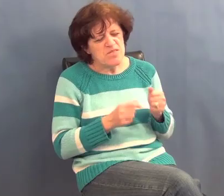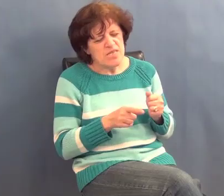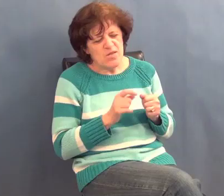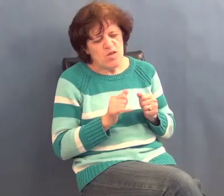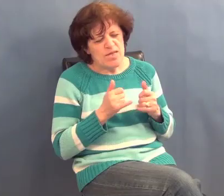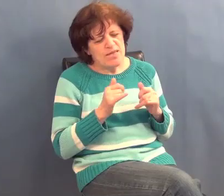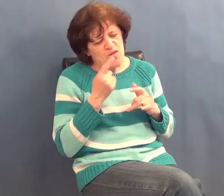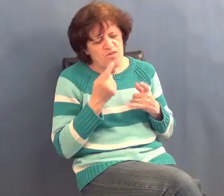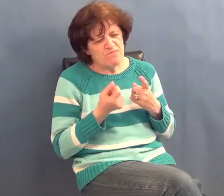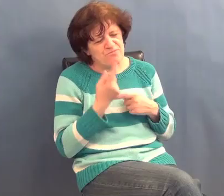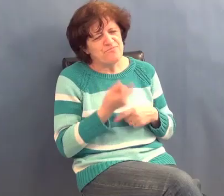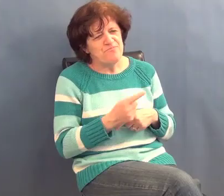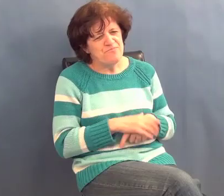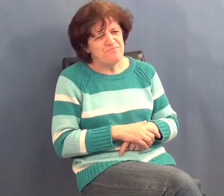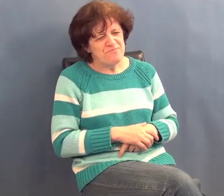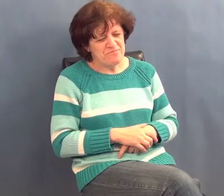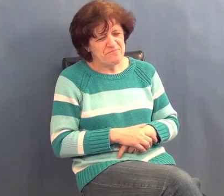Trudne, myślę, że to jest inne i dziwne.